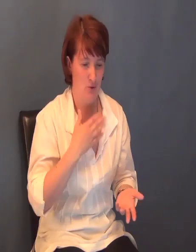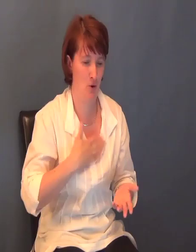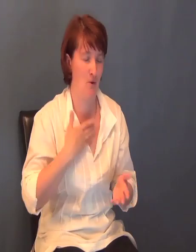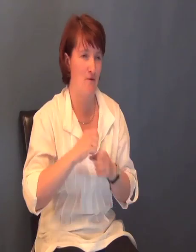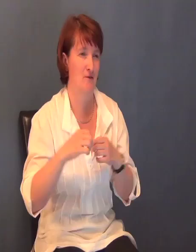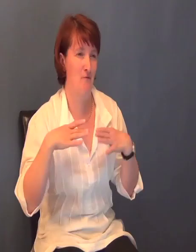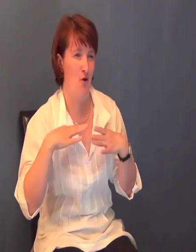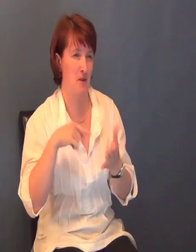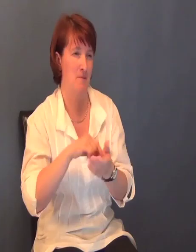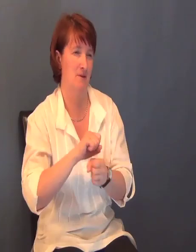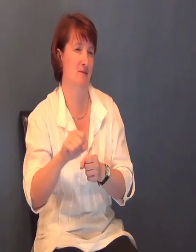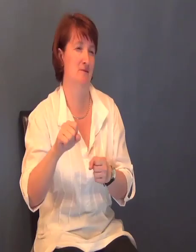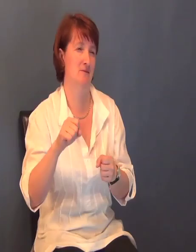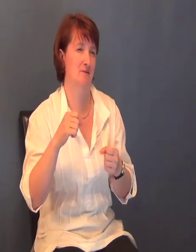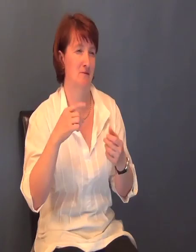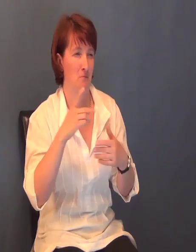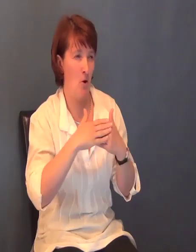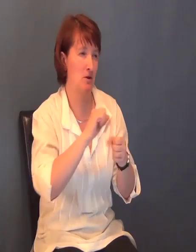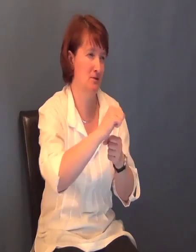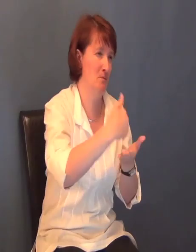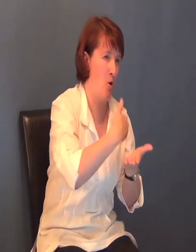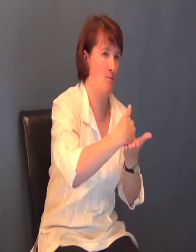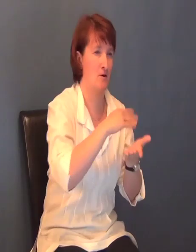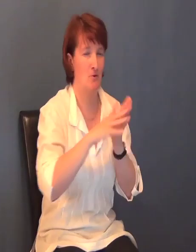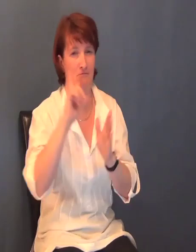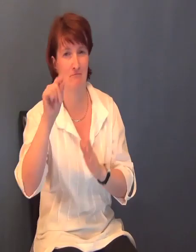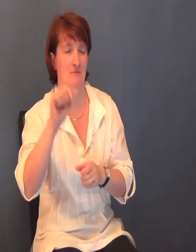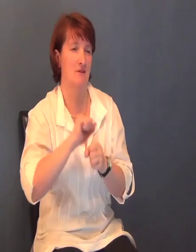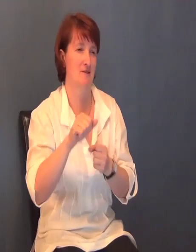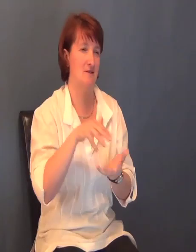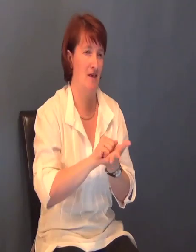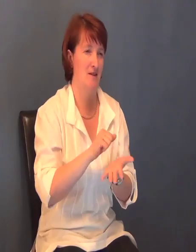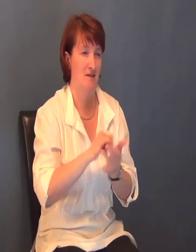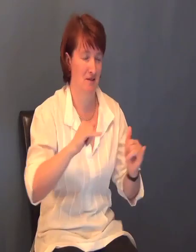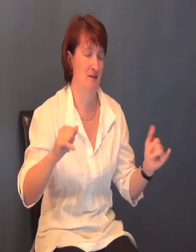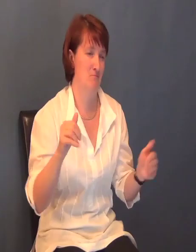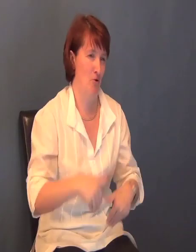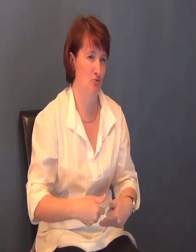Lepiej, żeby sobota była wolna, wtedy jest wolne, mąż jest obecny i mi pomaga mi sprzątać, wychodzi na jakieś zajęcia i tak dalej.